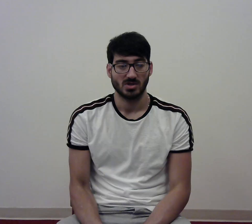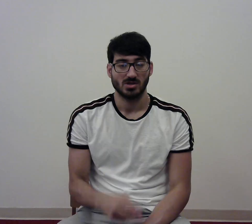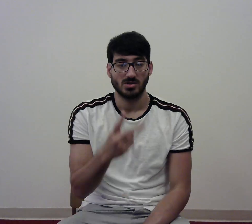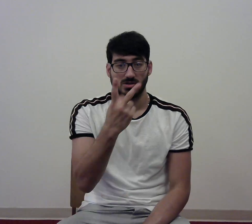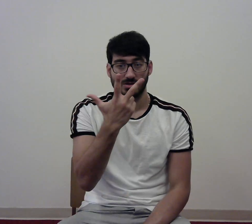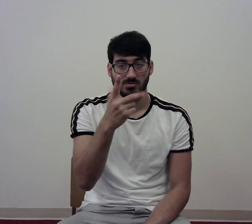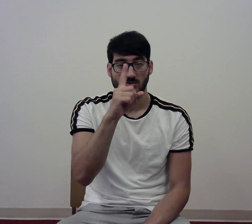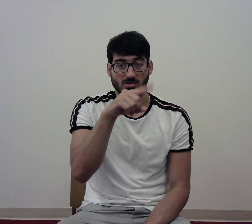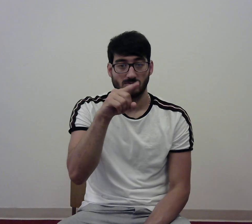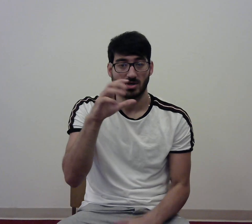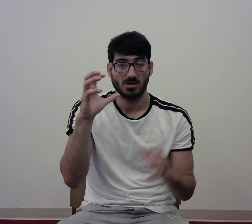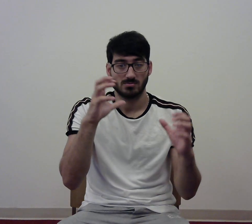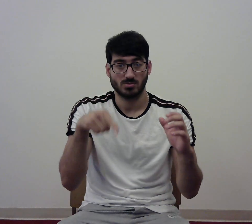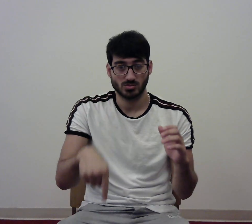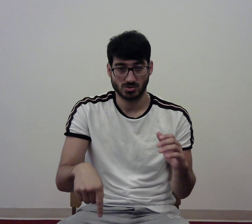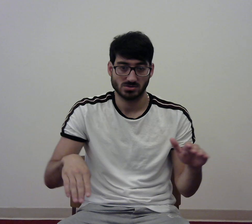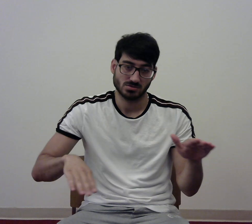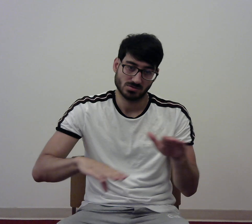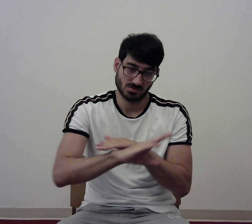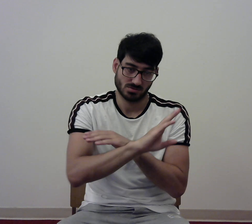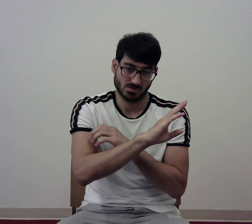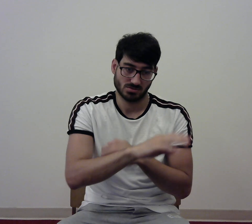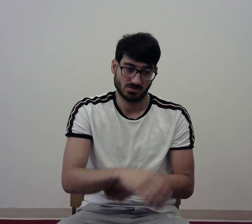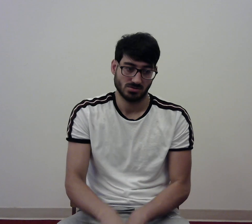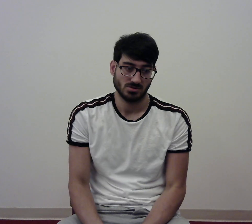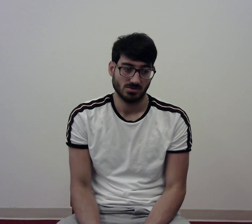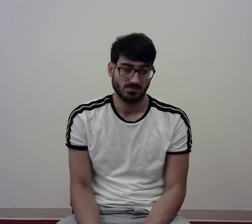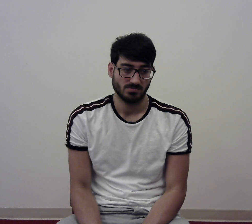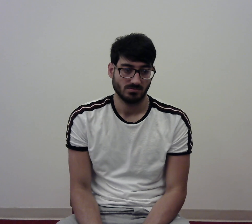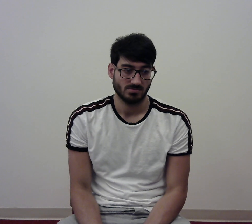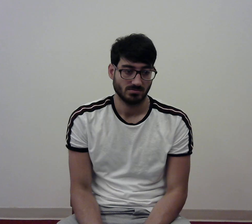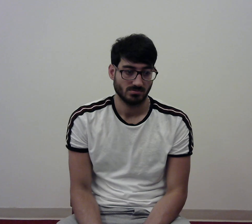23 saylı avtobus burdan keçir?